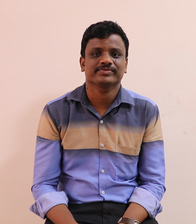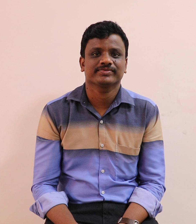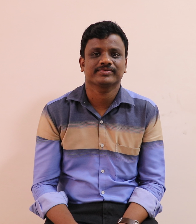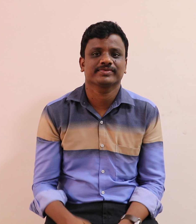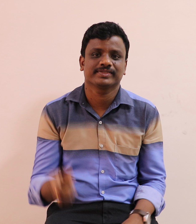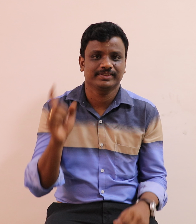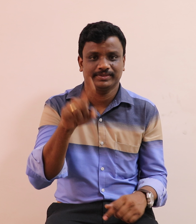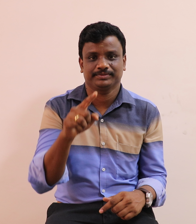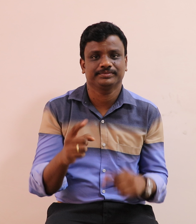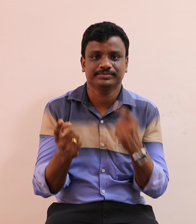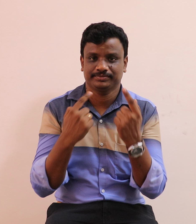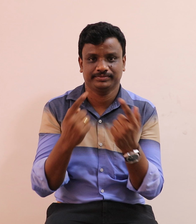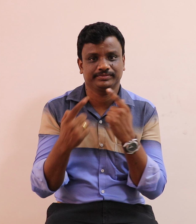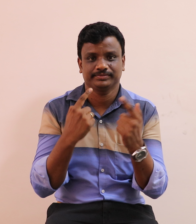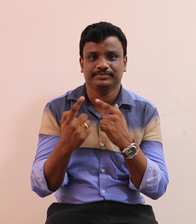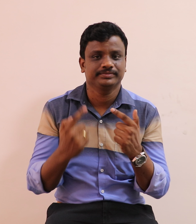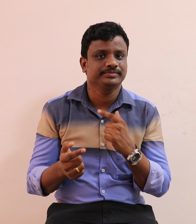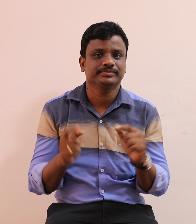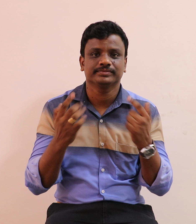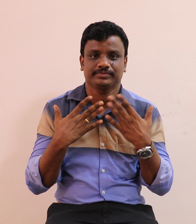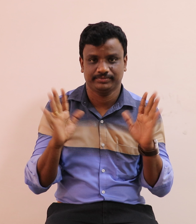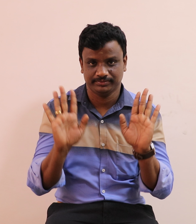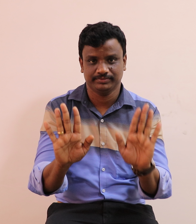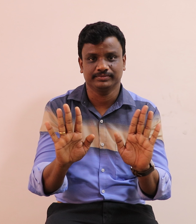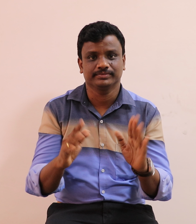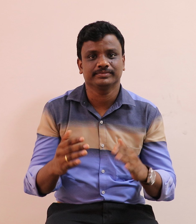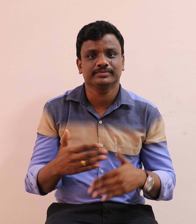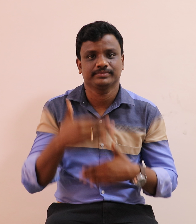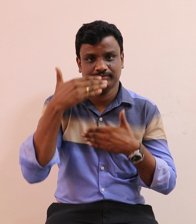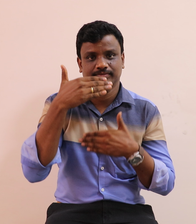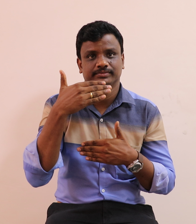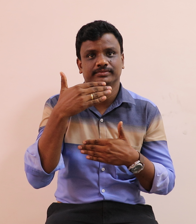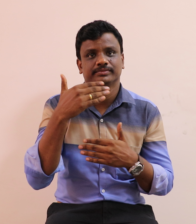it was nice chatting with you